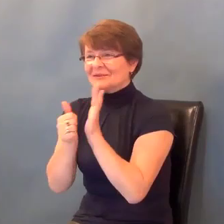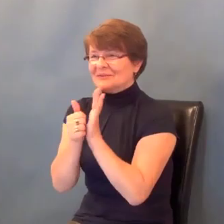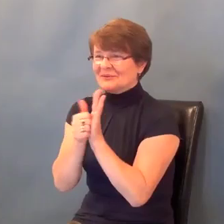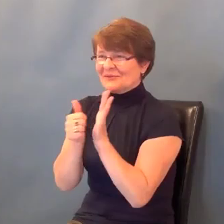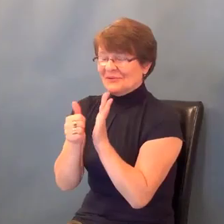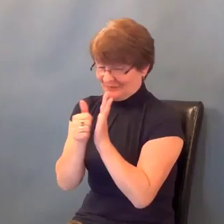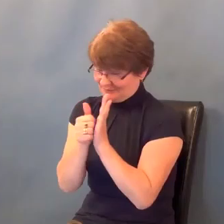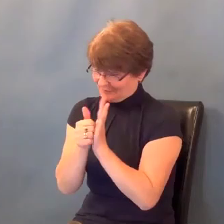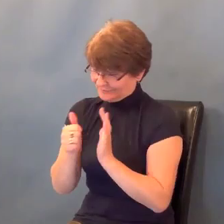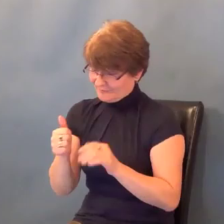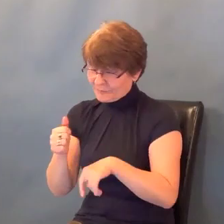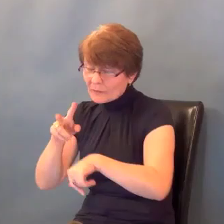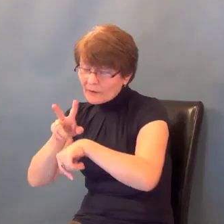Szesnastego.